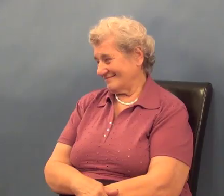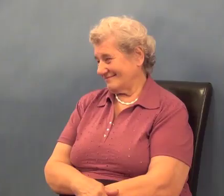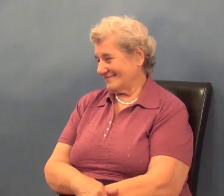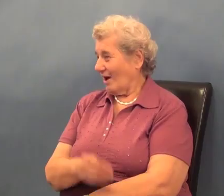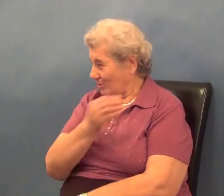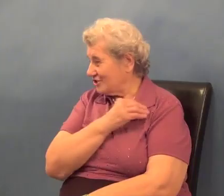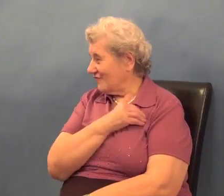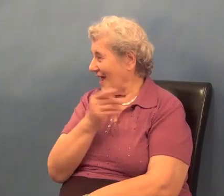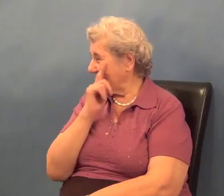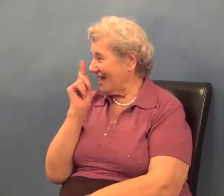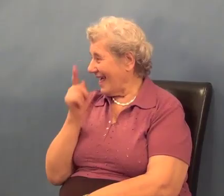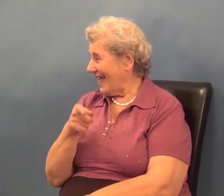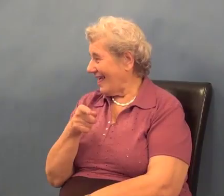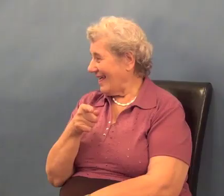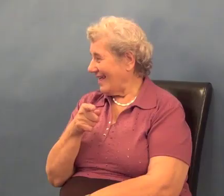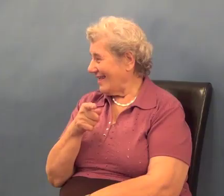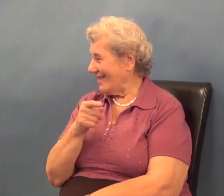To uczciwi ludzie?